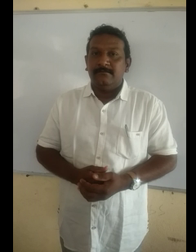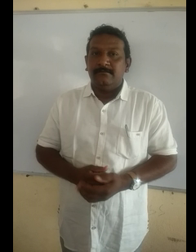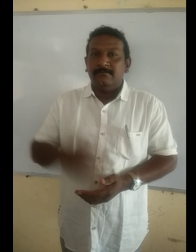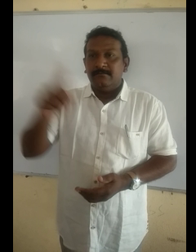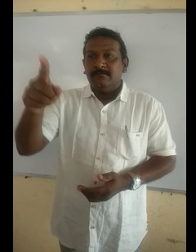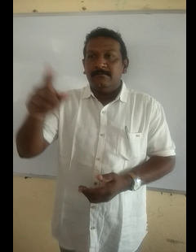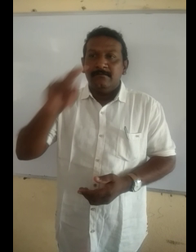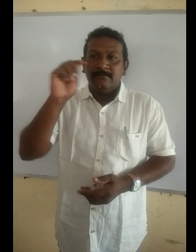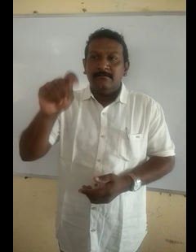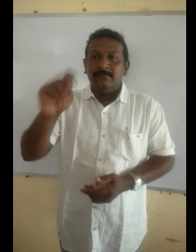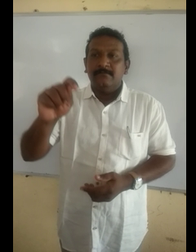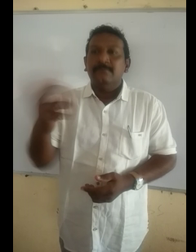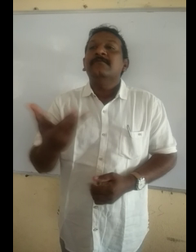what do you do